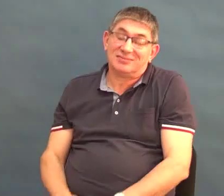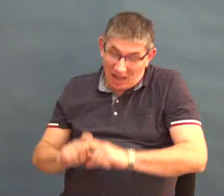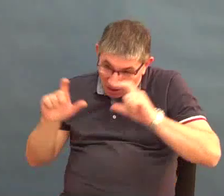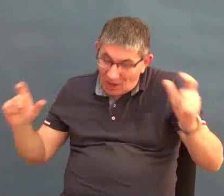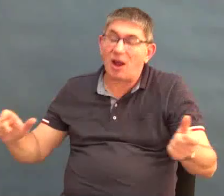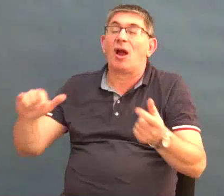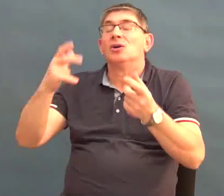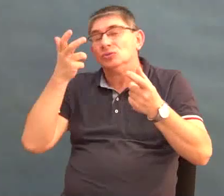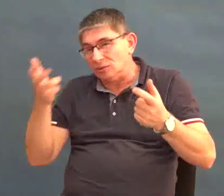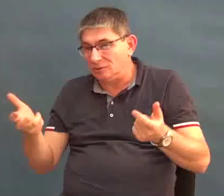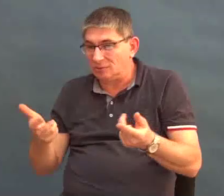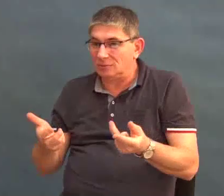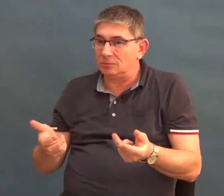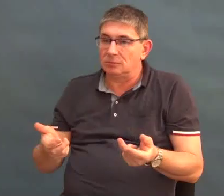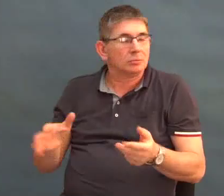W zakładzie.